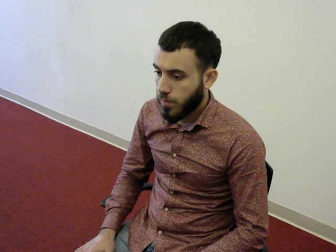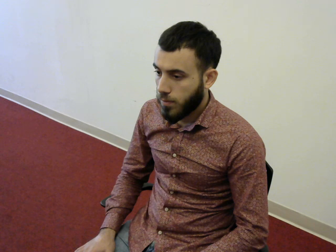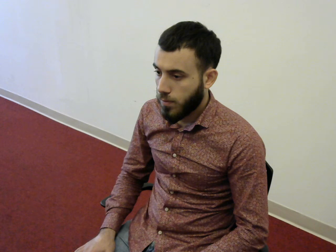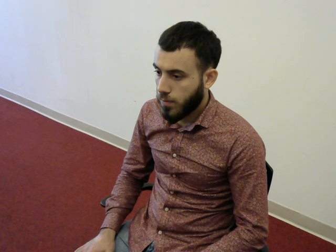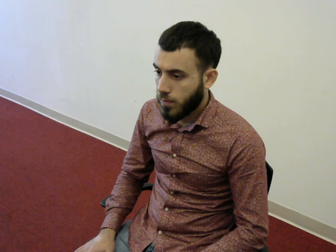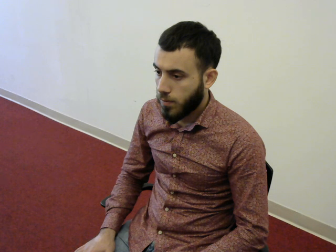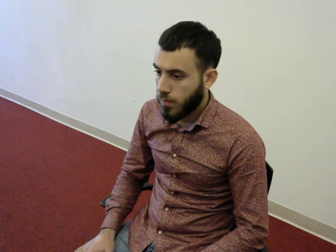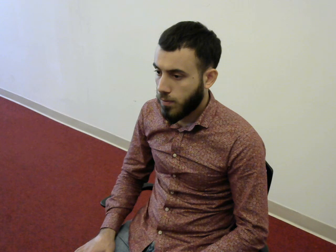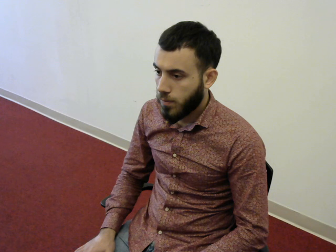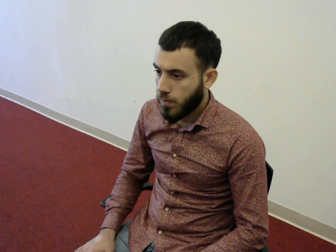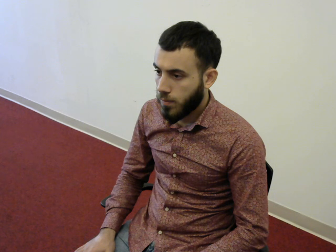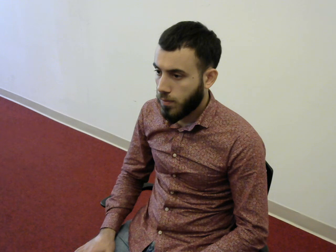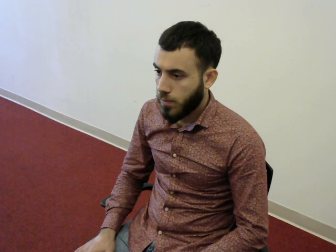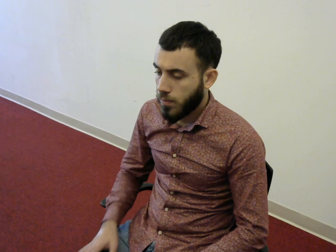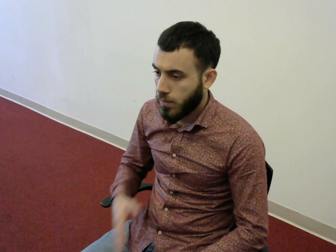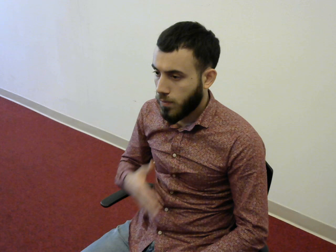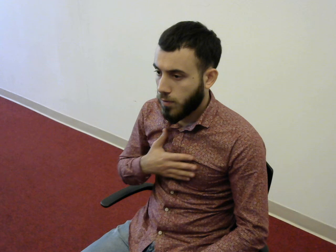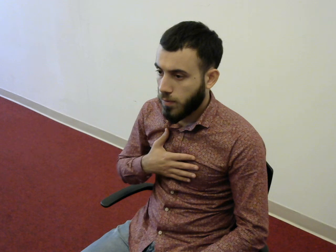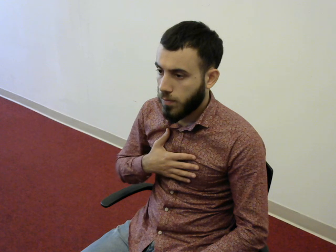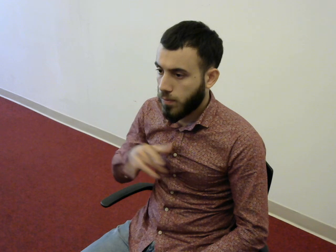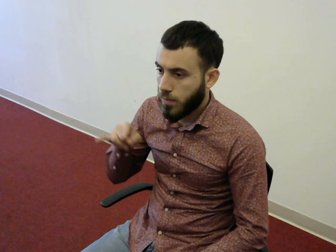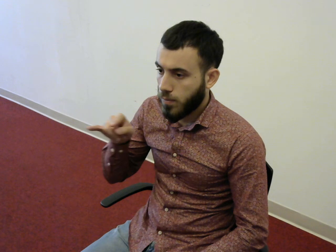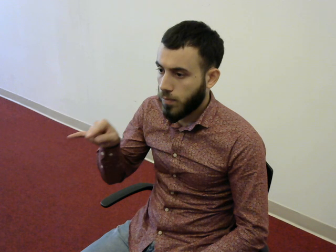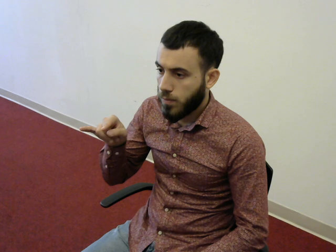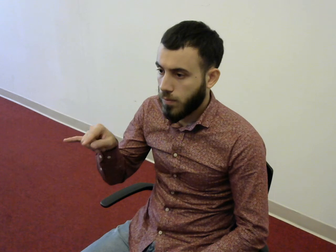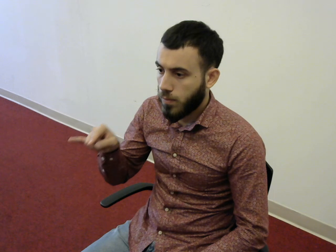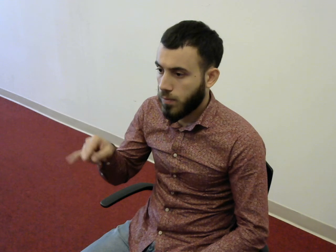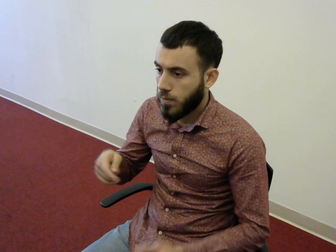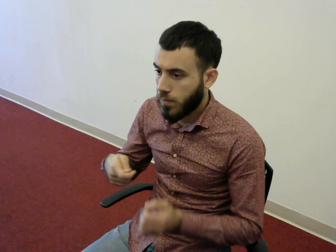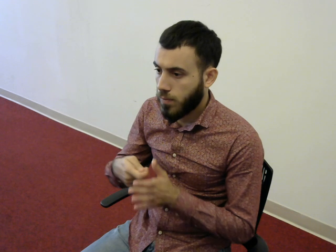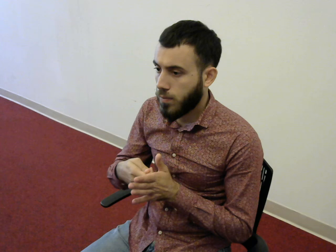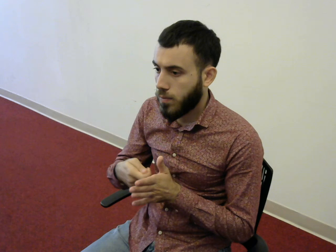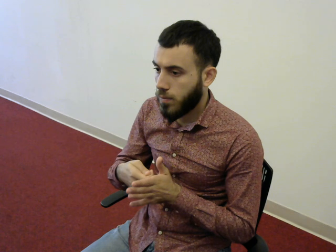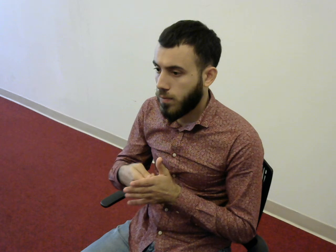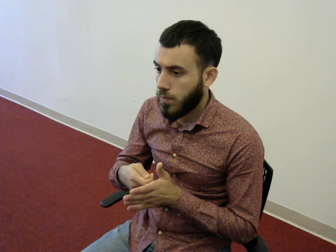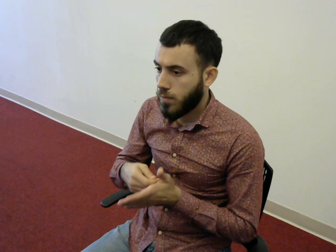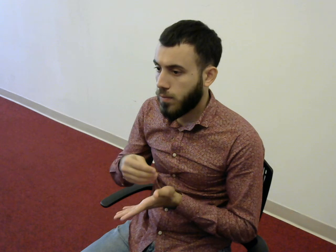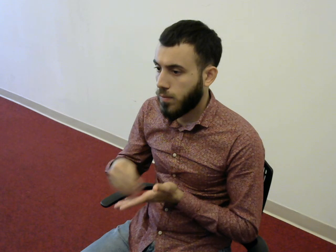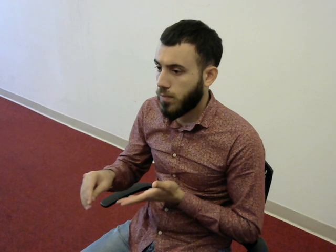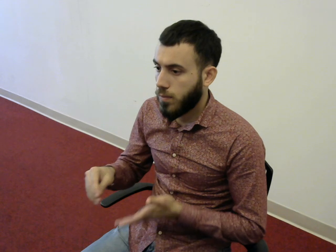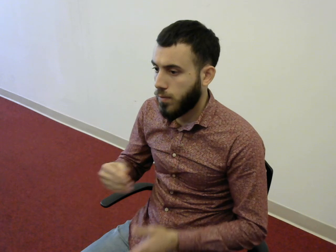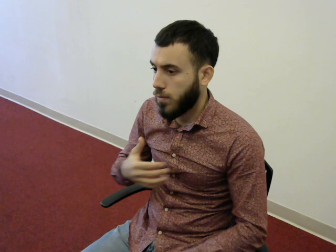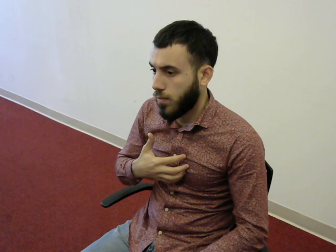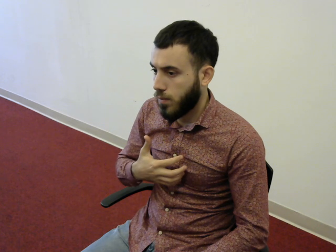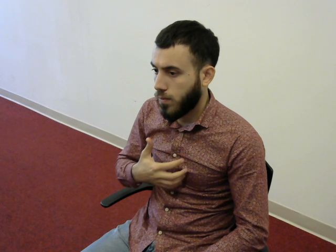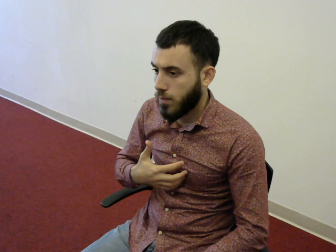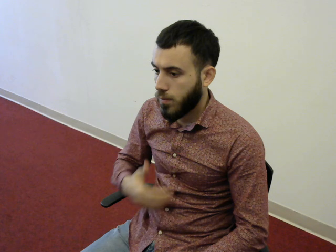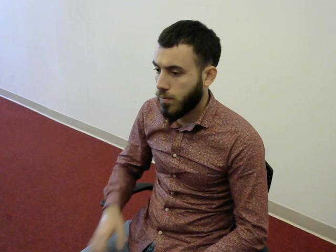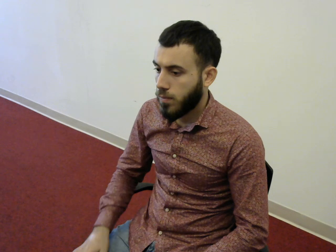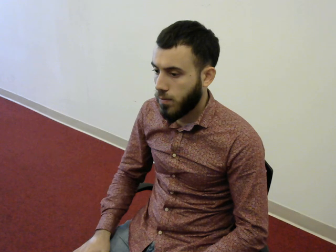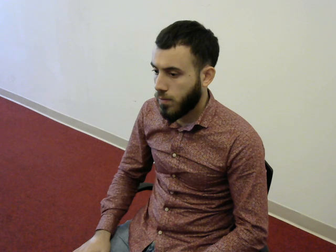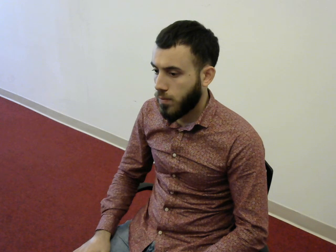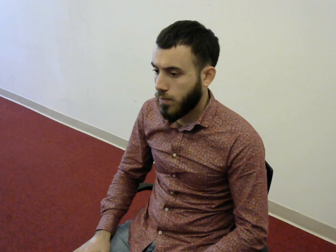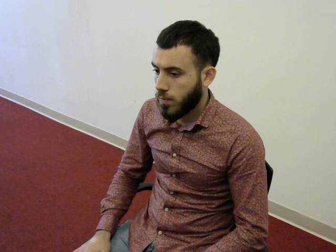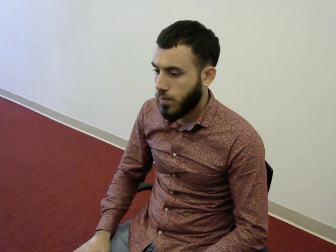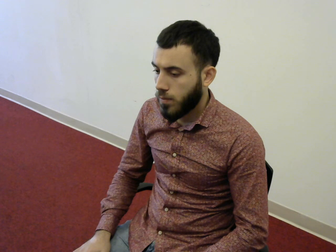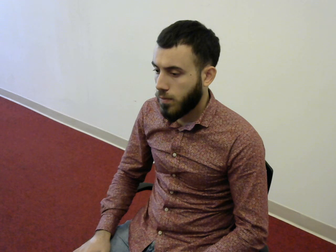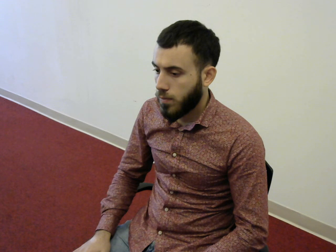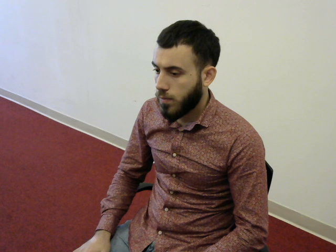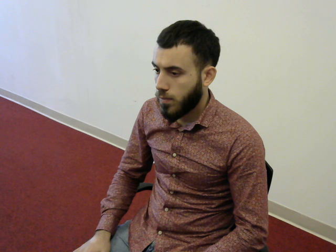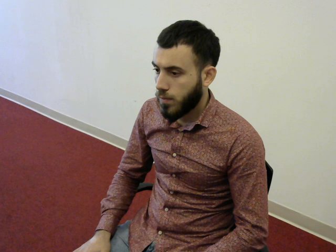Mən təyyarə bileti almaq istəyirəm